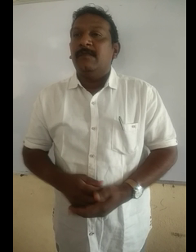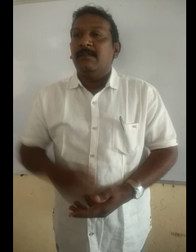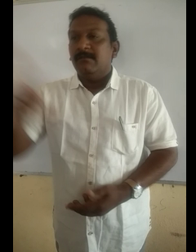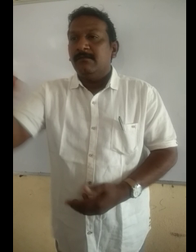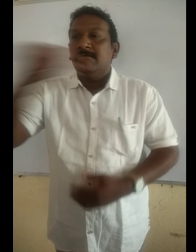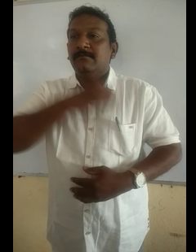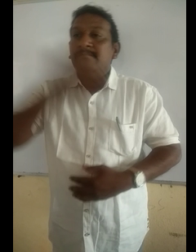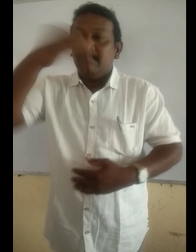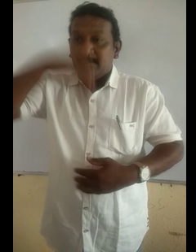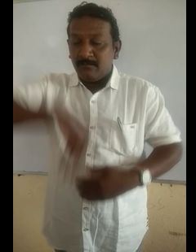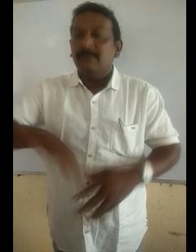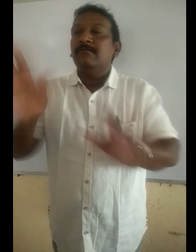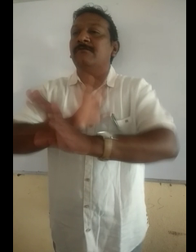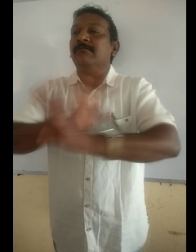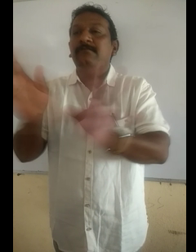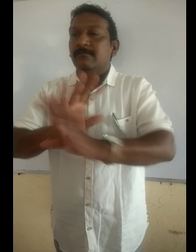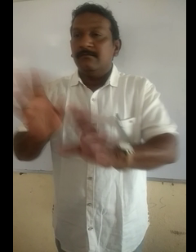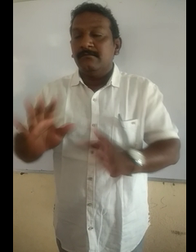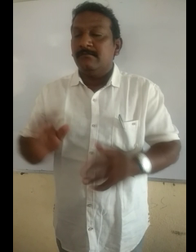do not take it to the heart